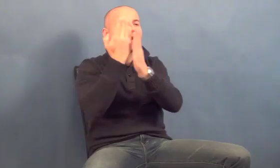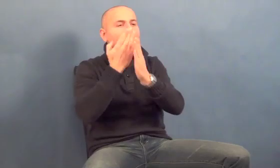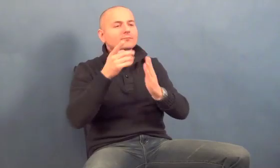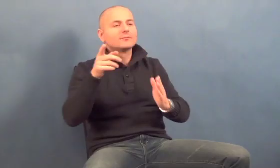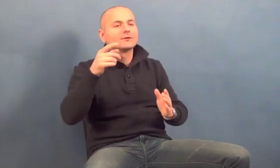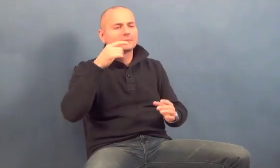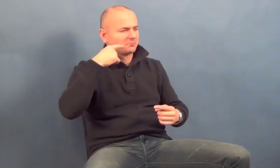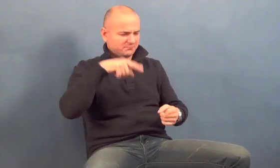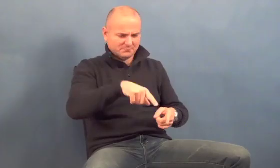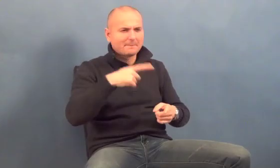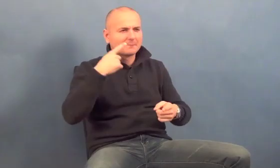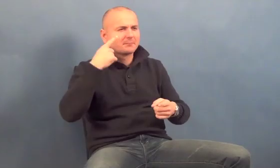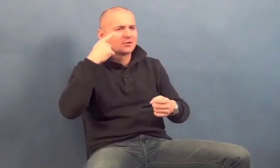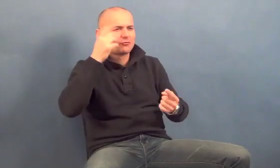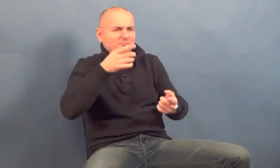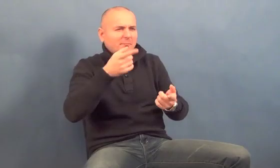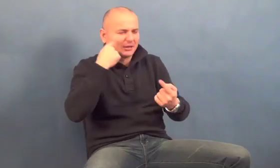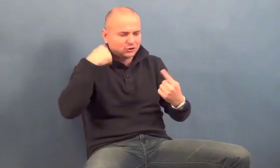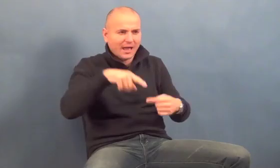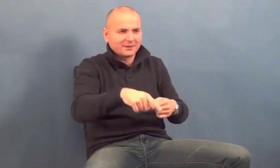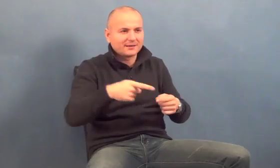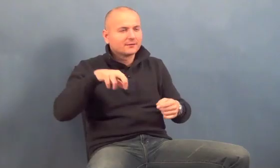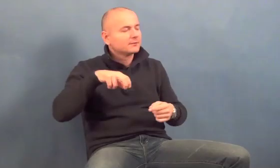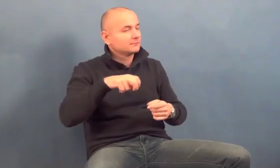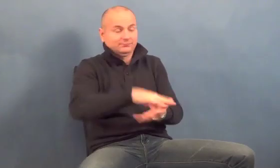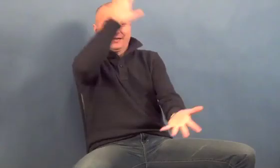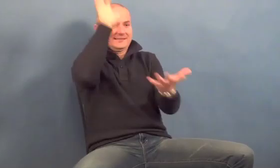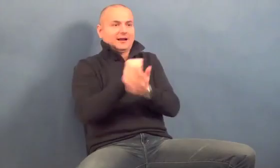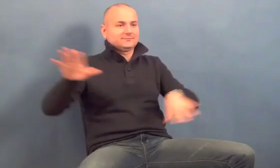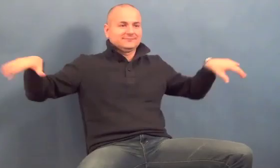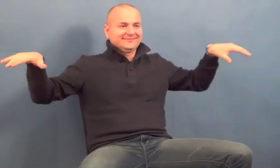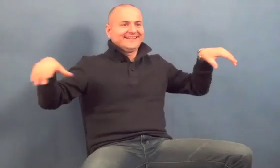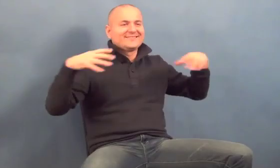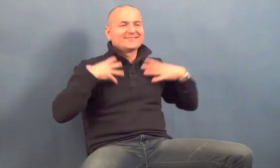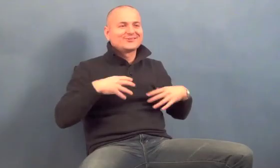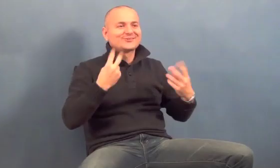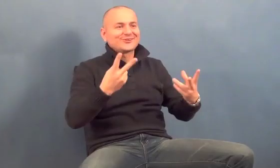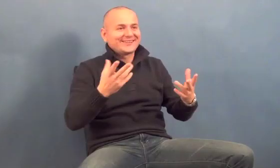A z domu wyszła, jak widzę na ekranie, Myszka Miki i mocno się wystraszyła przez tego ducha.